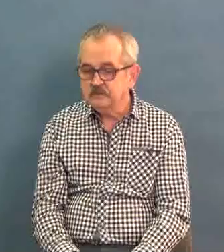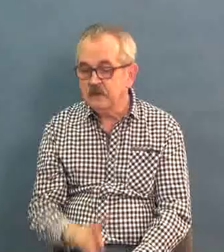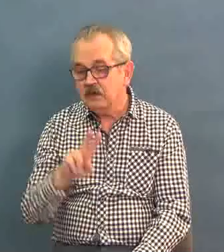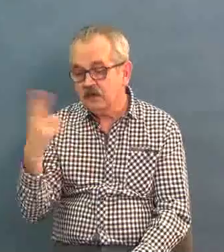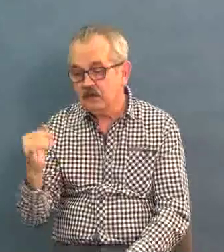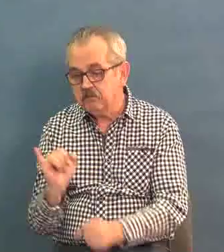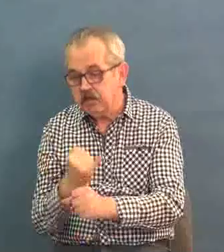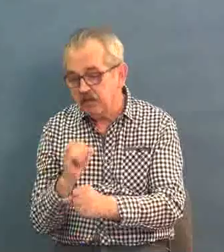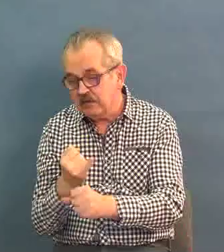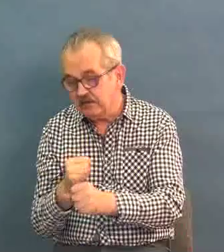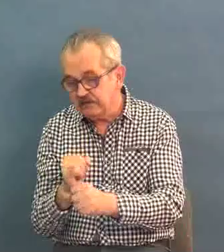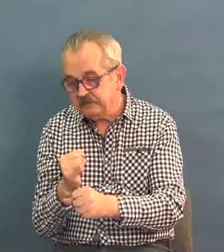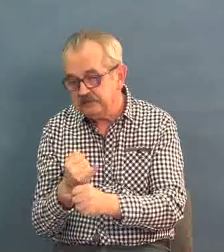Następny piątek.